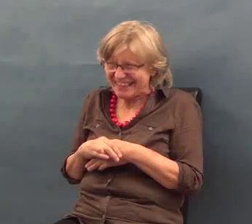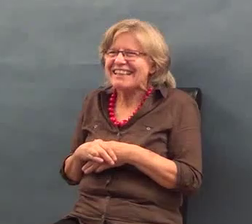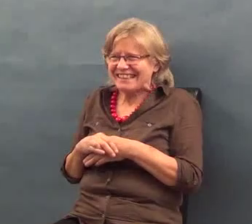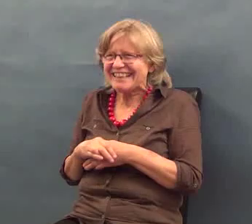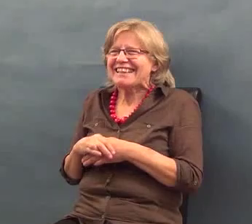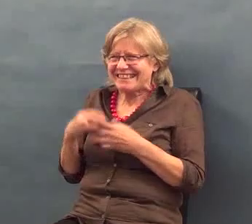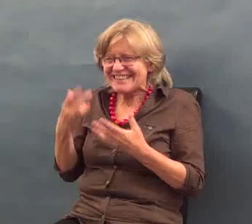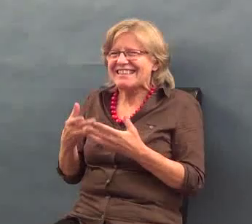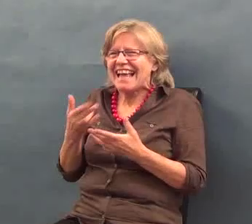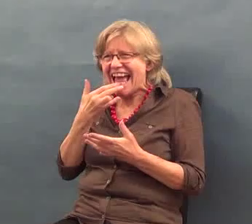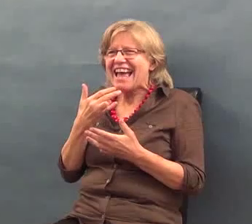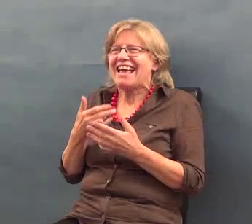Chciał zjeść.